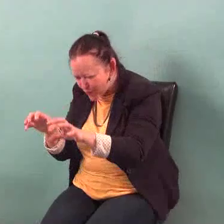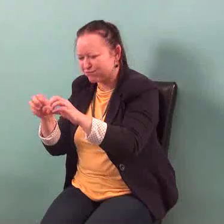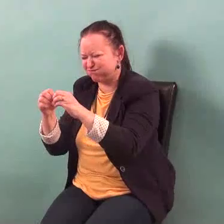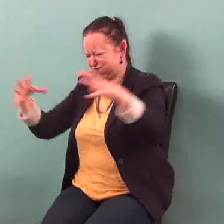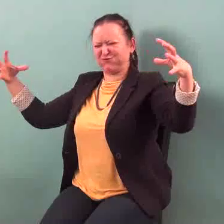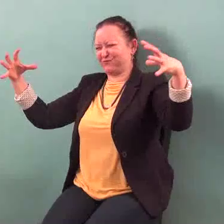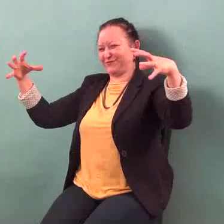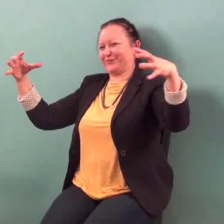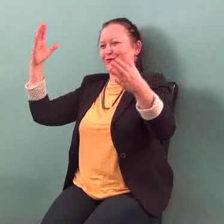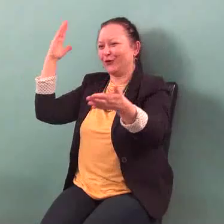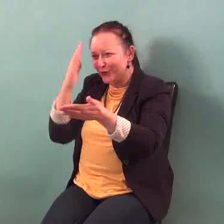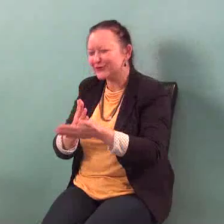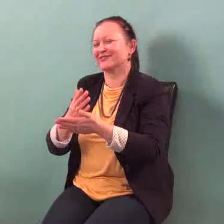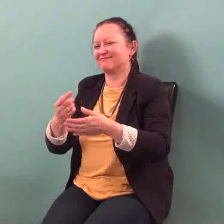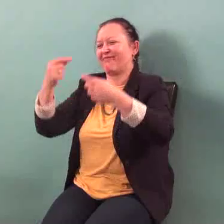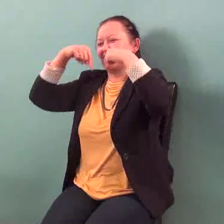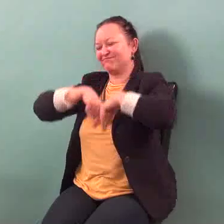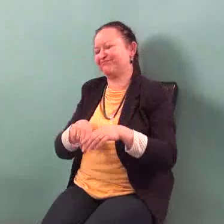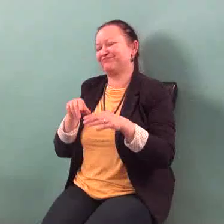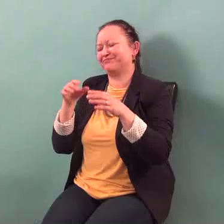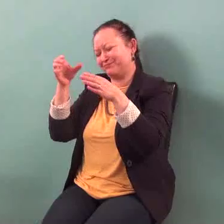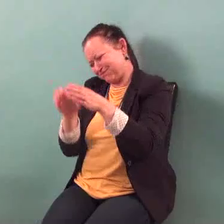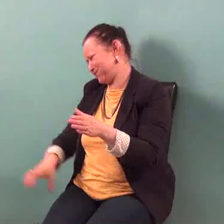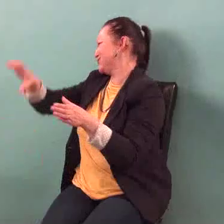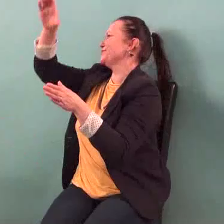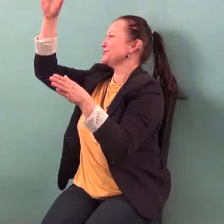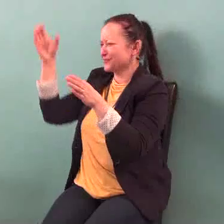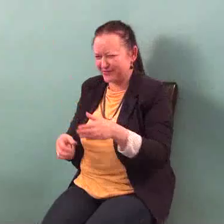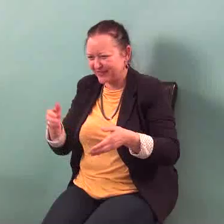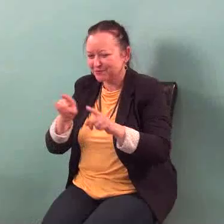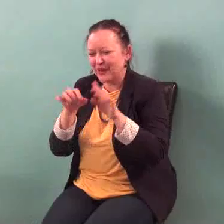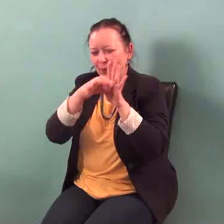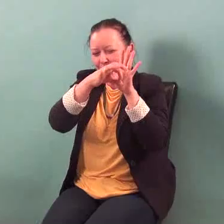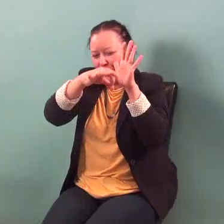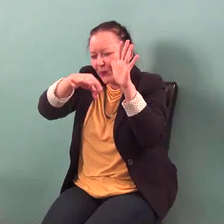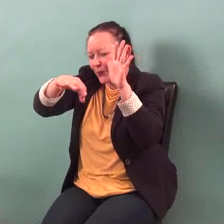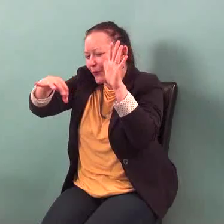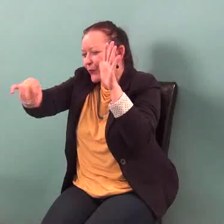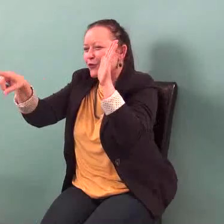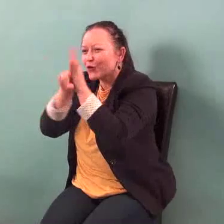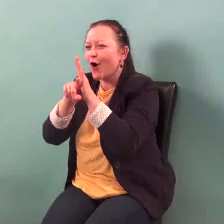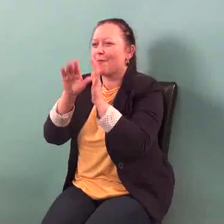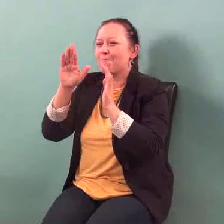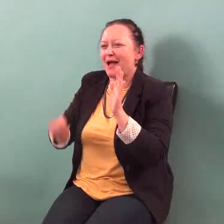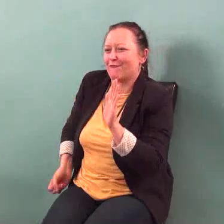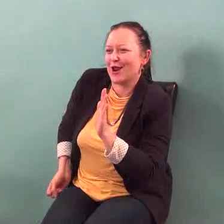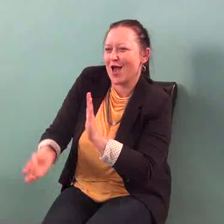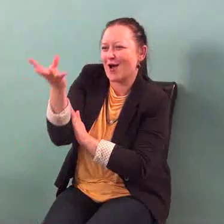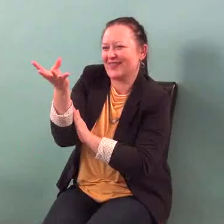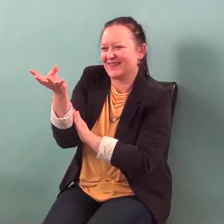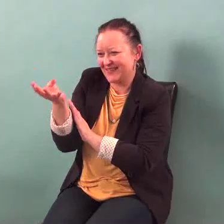Kot połknął przez przypadek kulę, wypadł z rury i turlał się aż do budynku kręgielni.